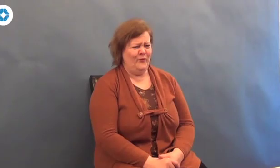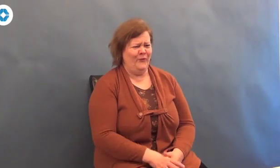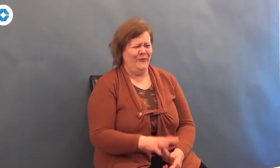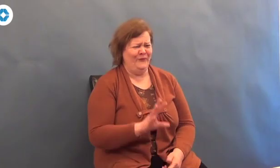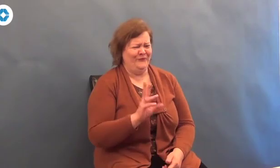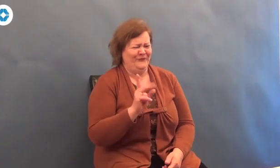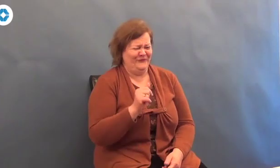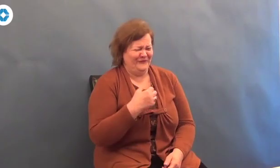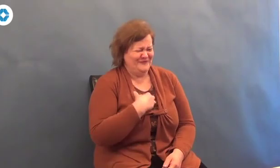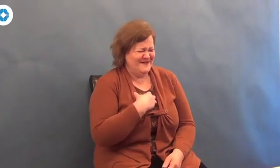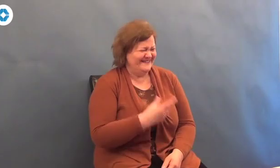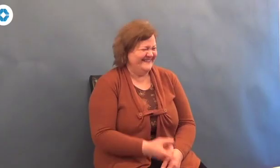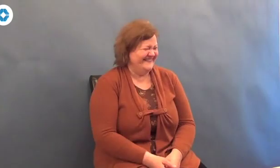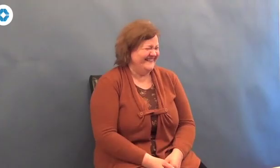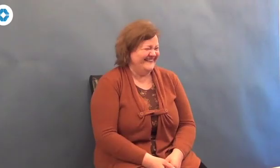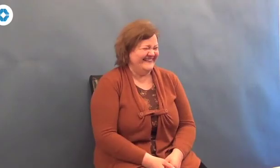Ślicznie, ale humor.